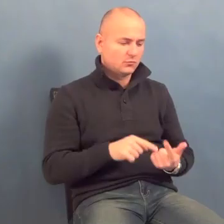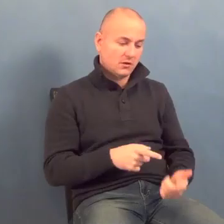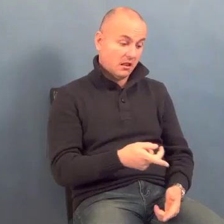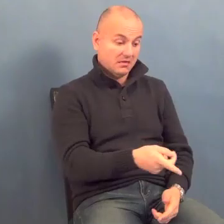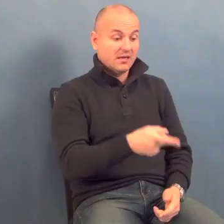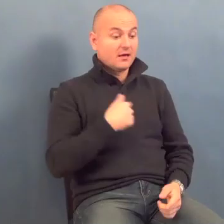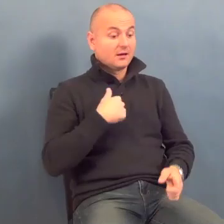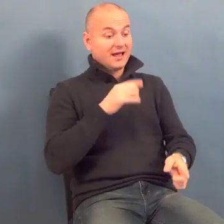Są takie znaki.